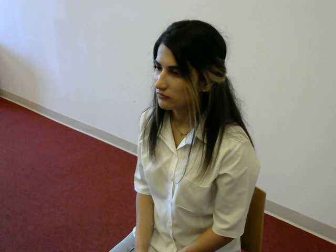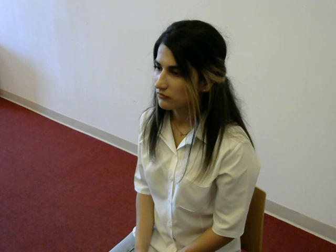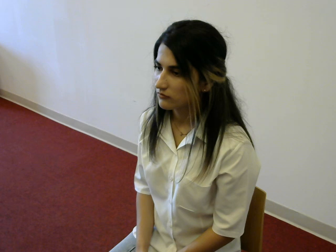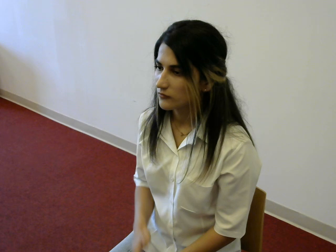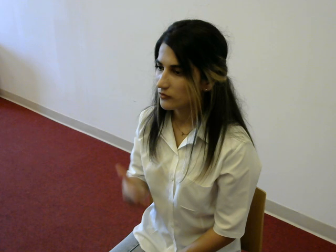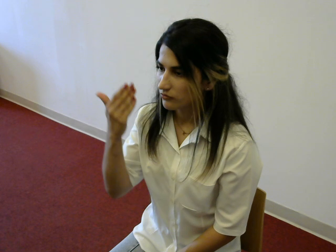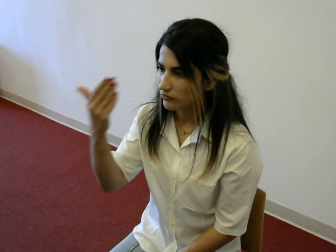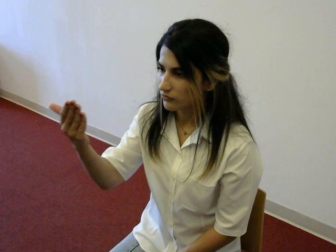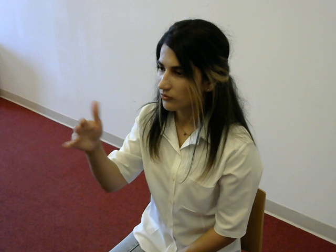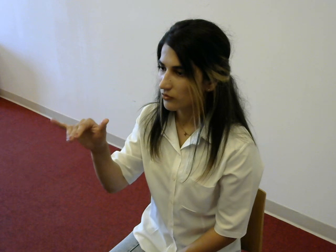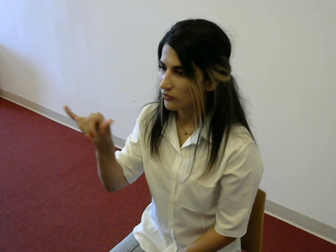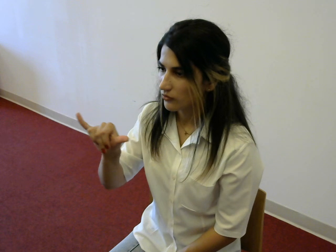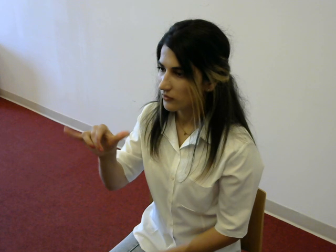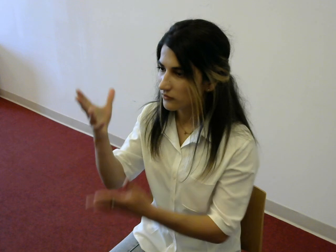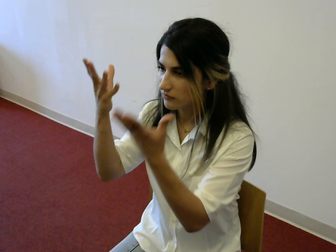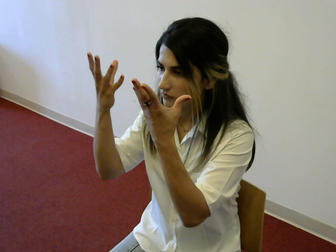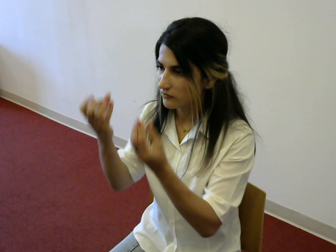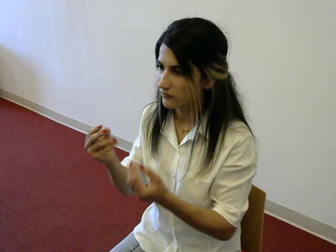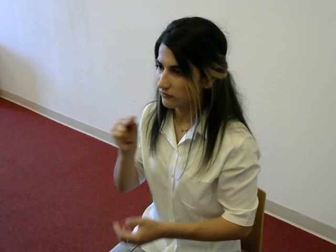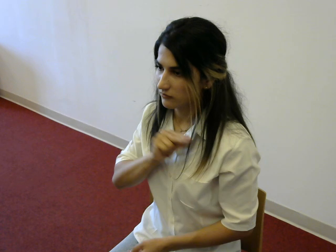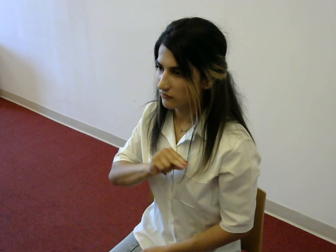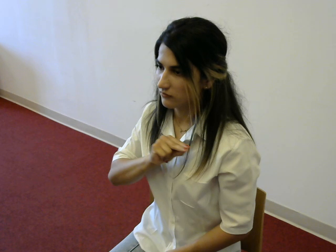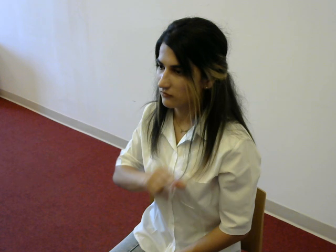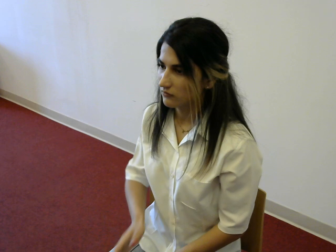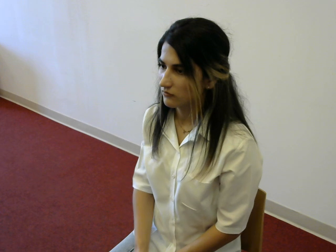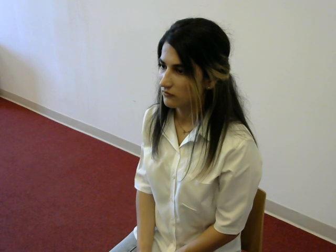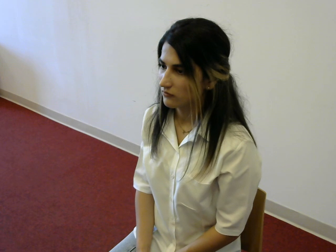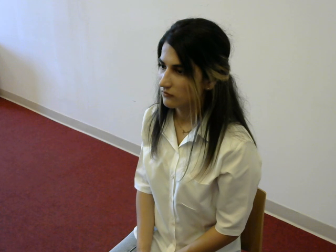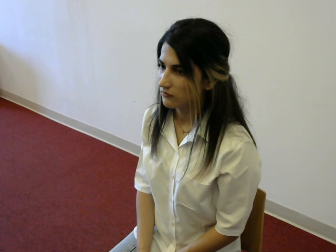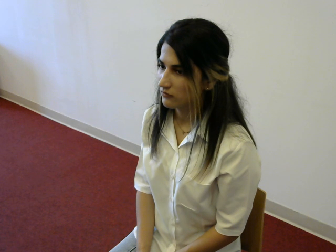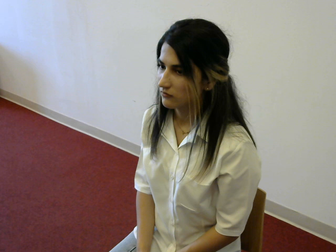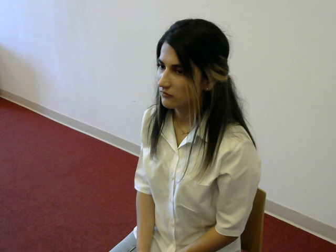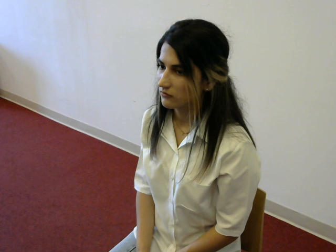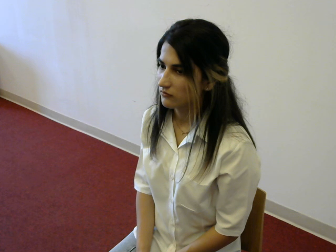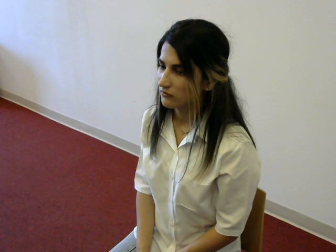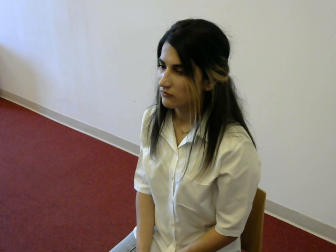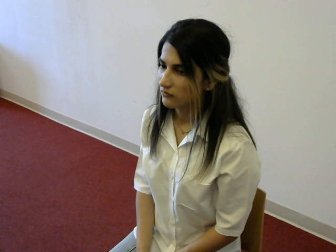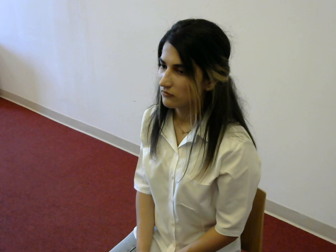Siz şənbə günü işləyirsiz?